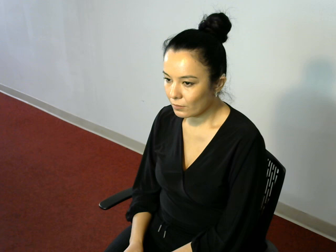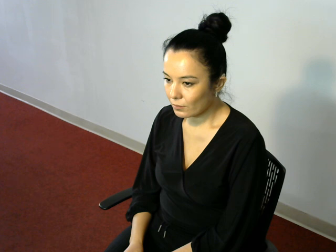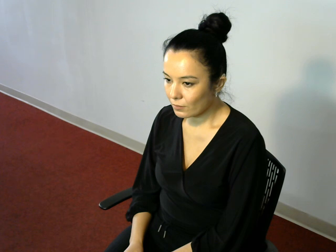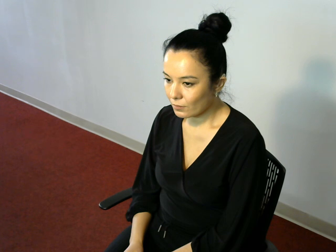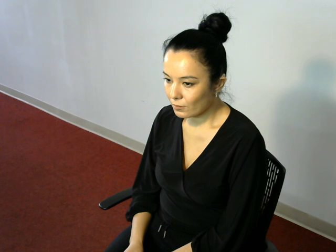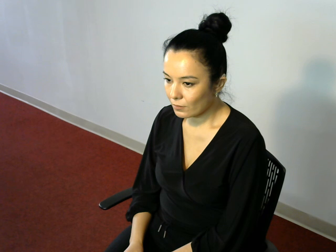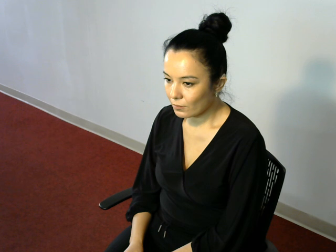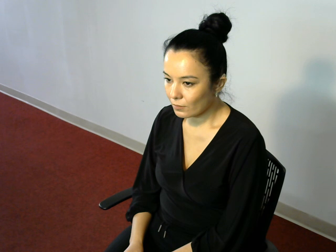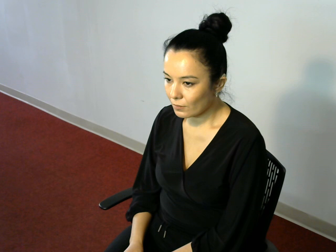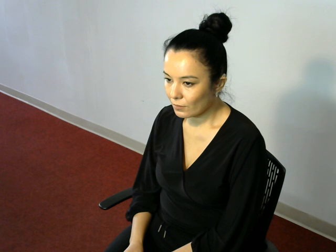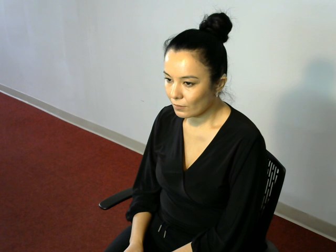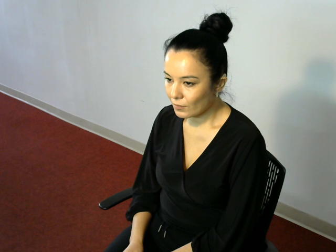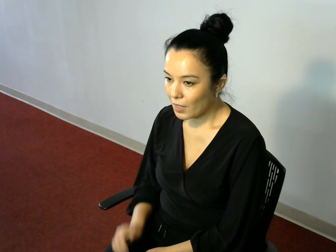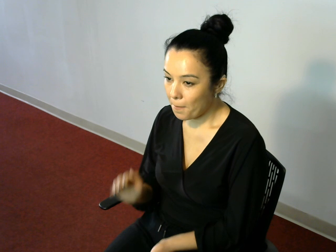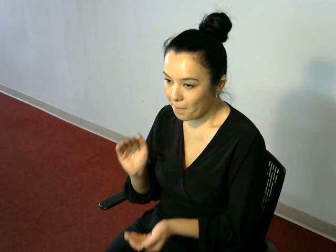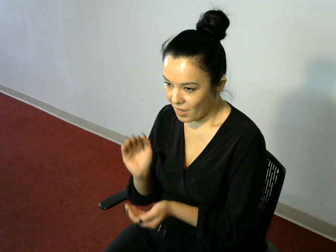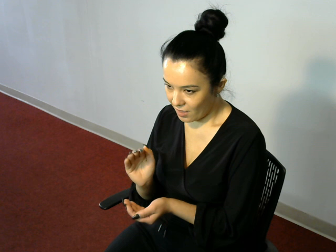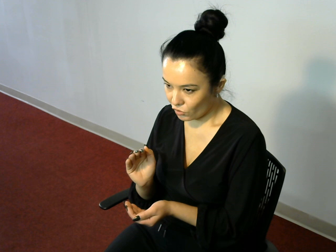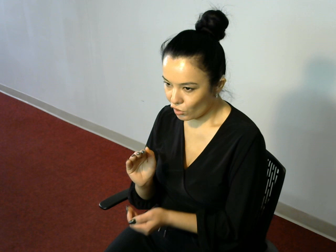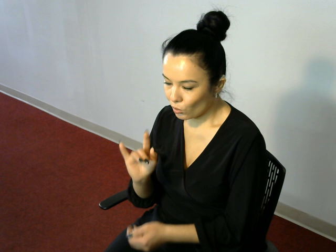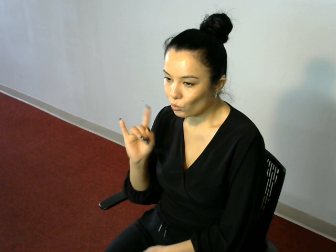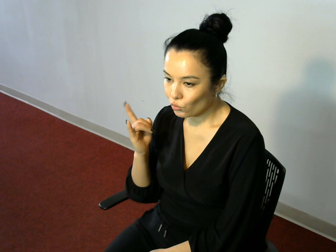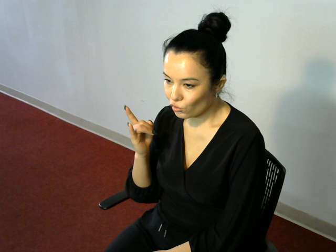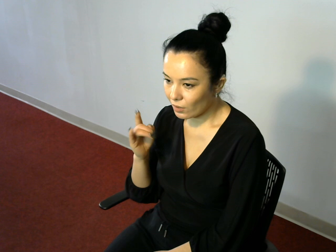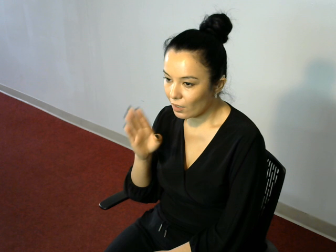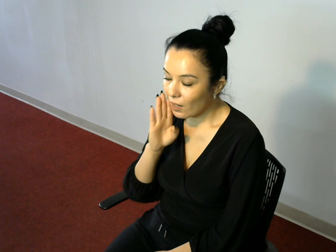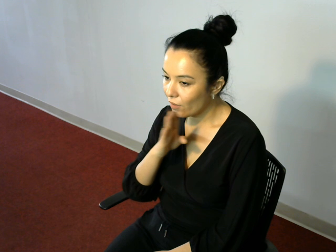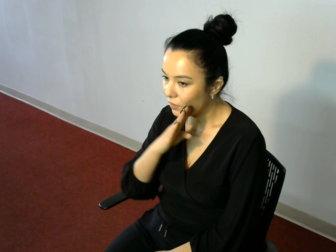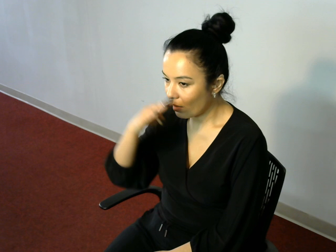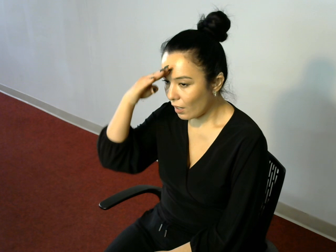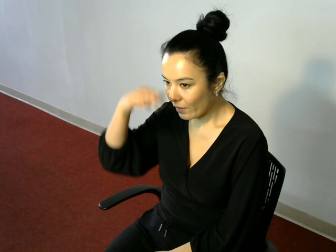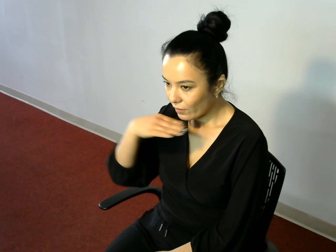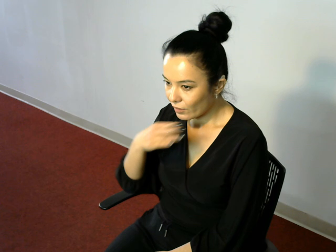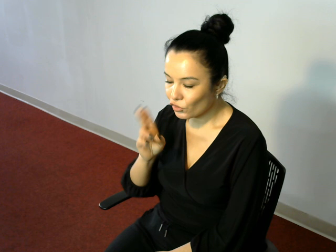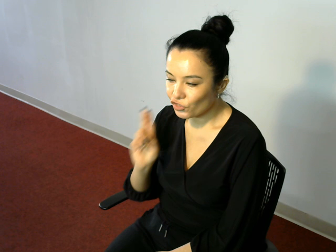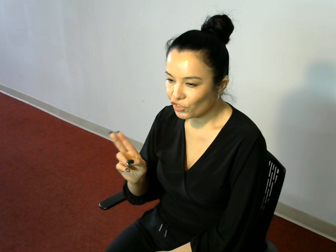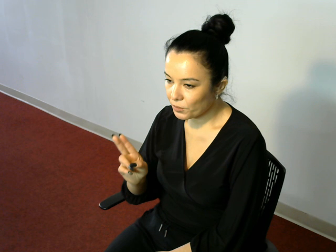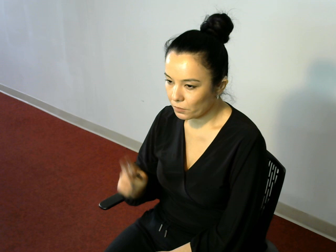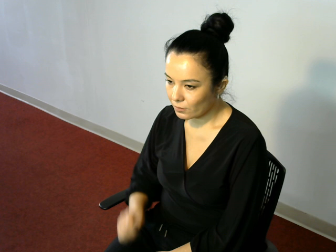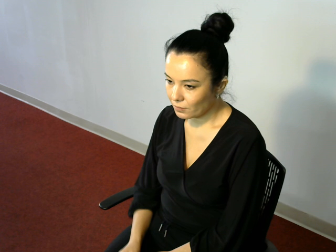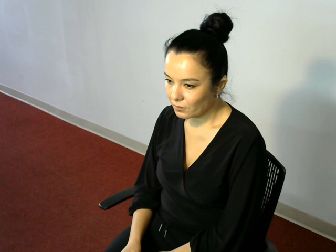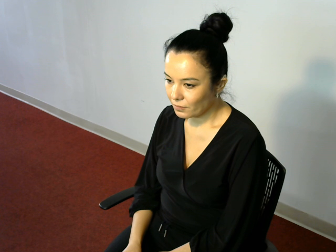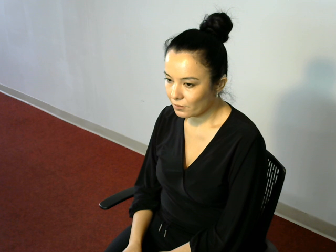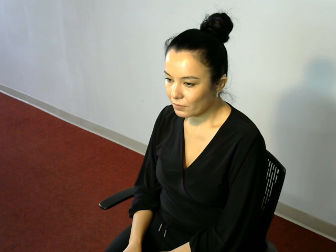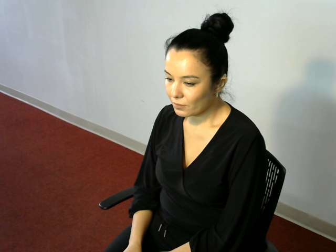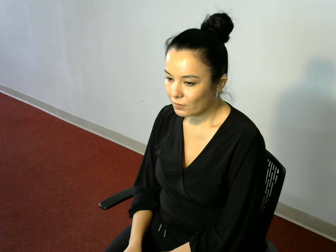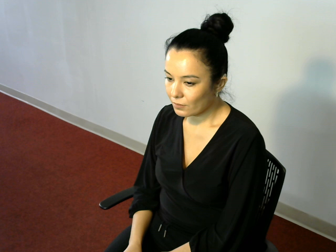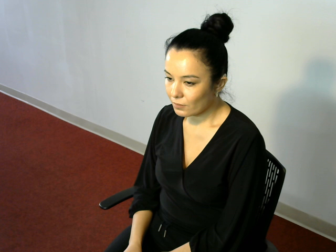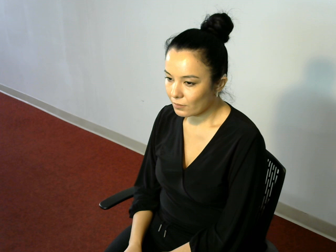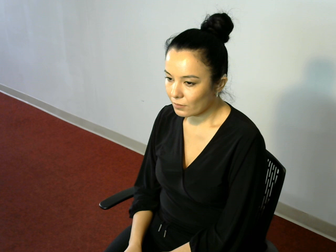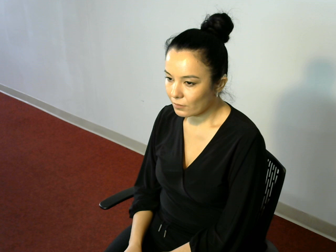Sizi görməyimə şad oldum